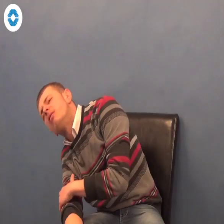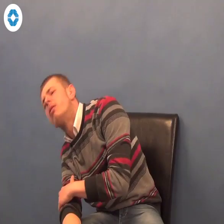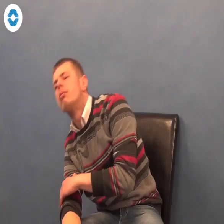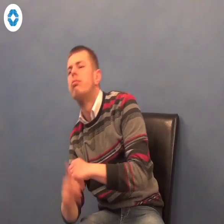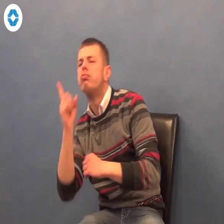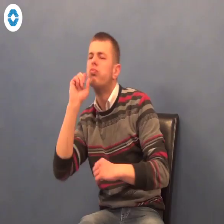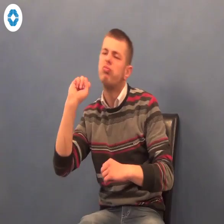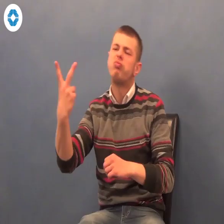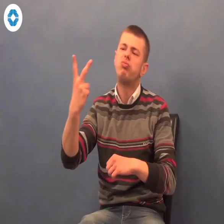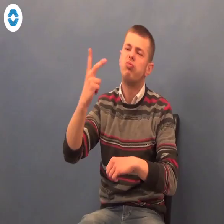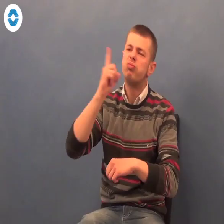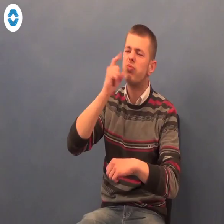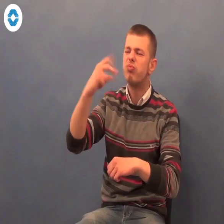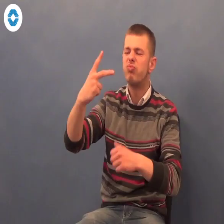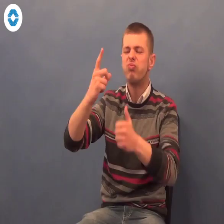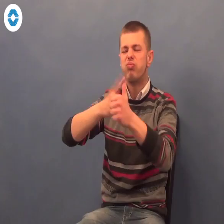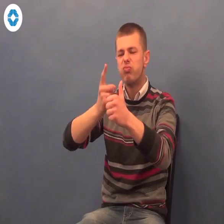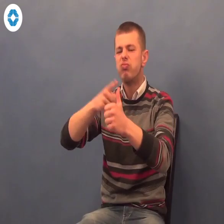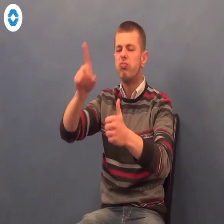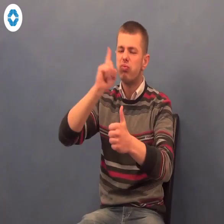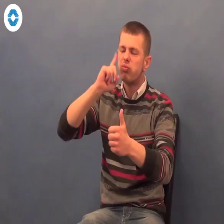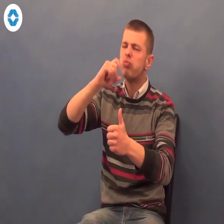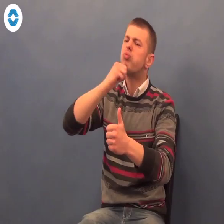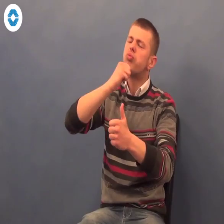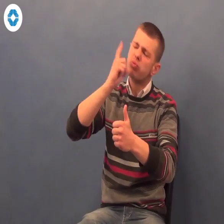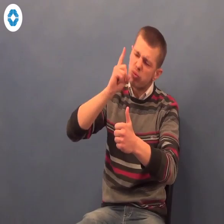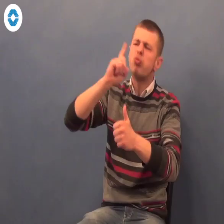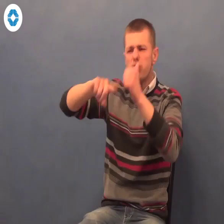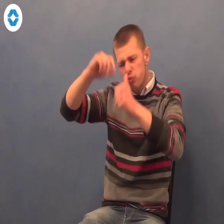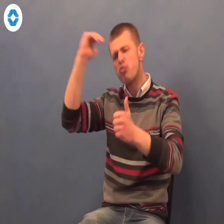Tymczasem pojawiają się chłopcy, pierwszy jest starszy, to taki normalny, duży chłopiec.